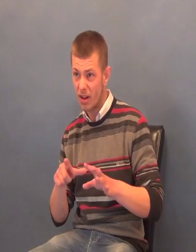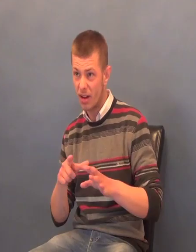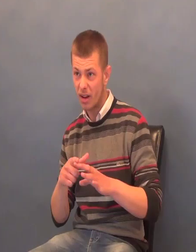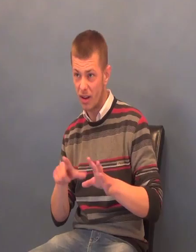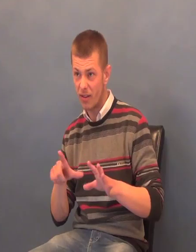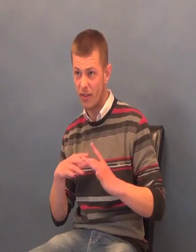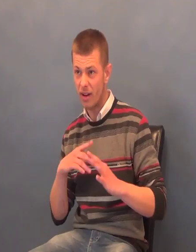Dwudziestego siódmego jest wolne?